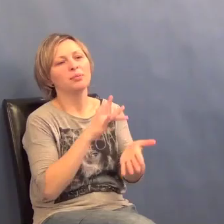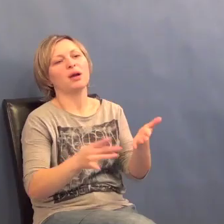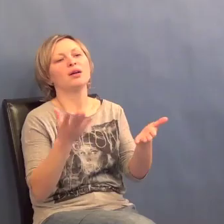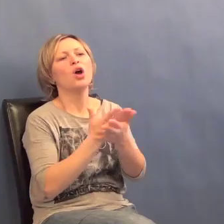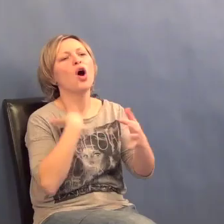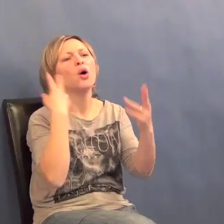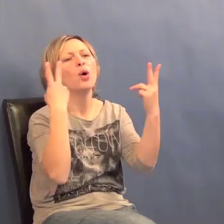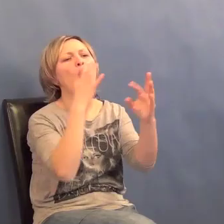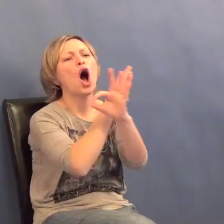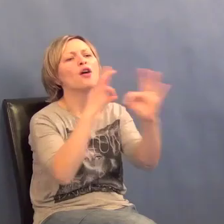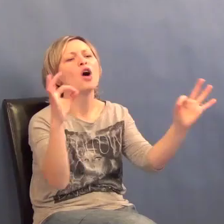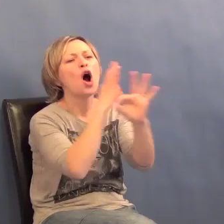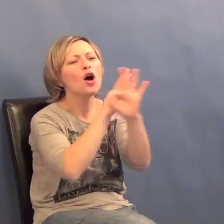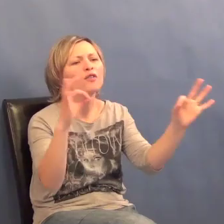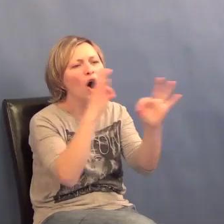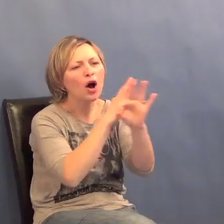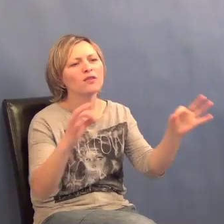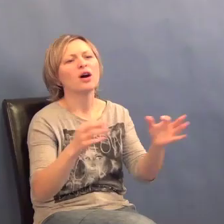Tylko coś ważnego, OOVOO.